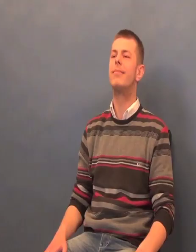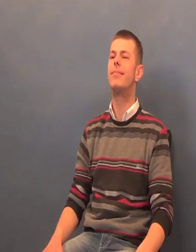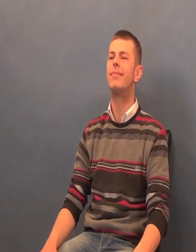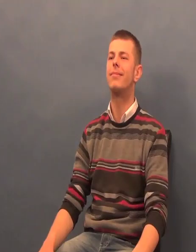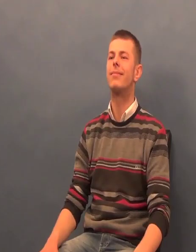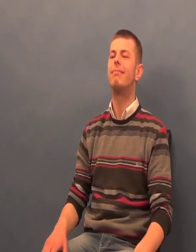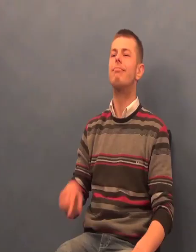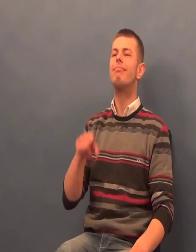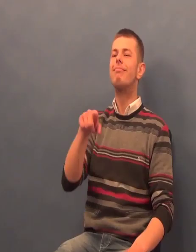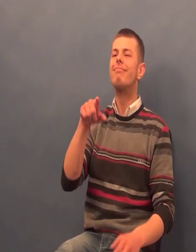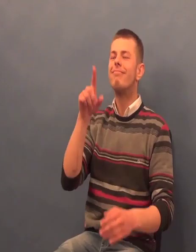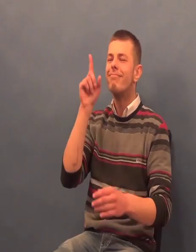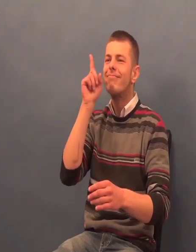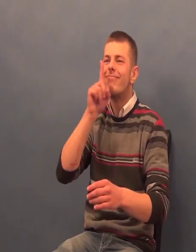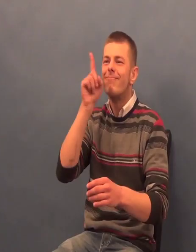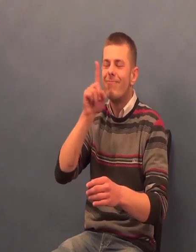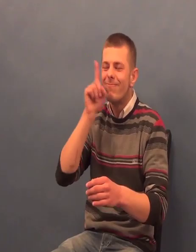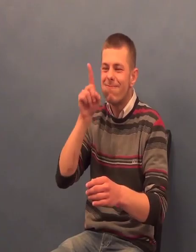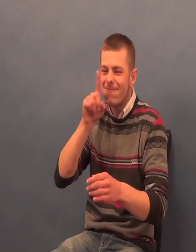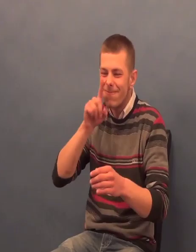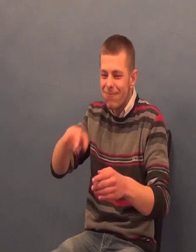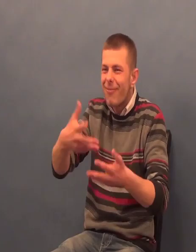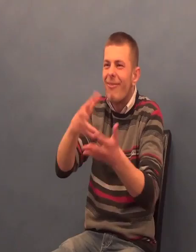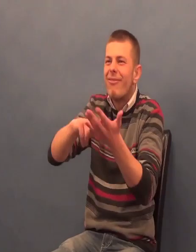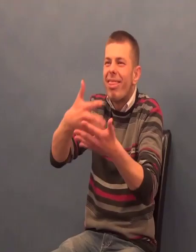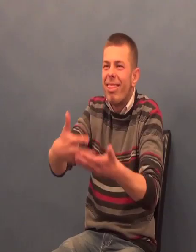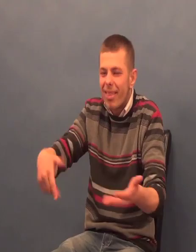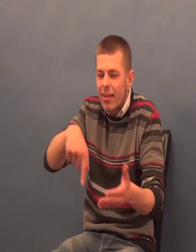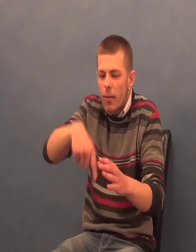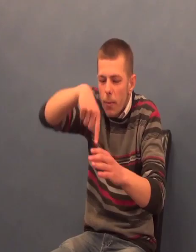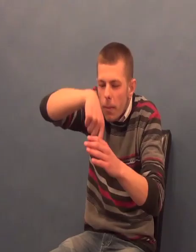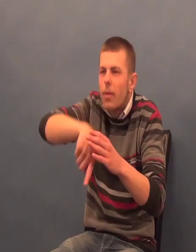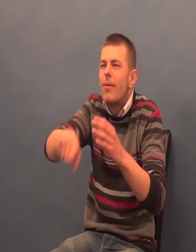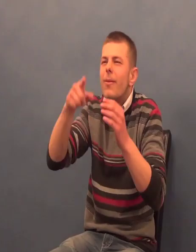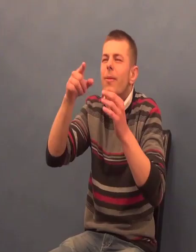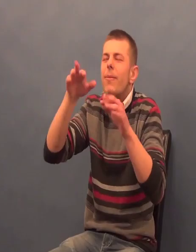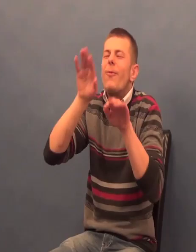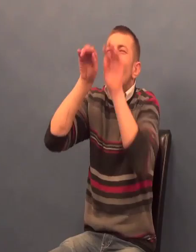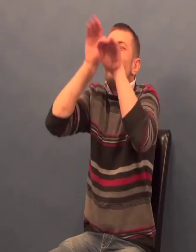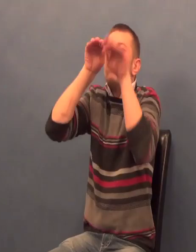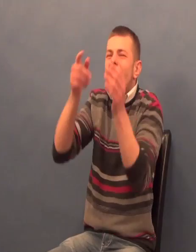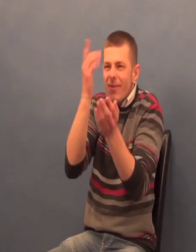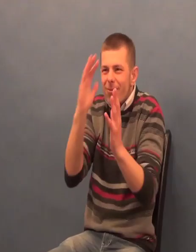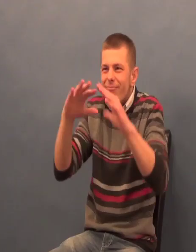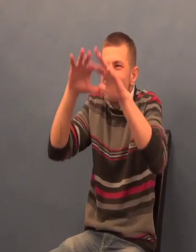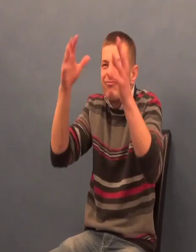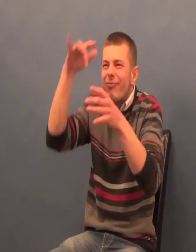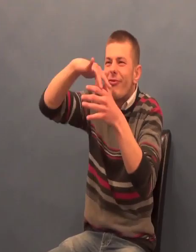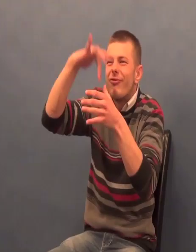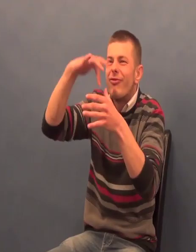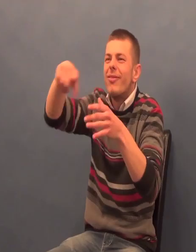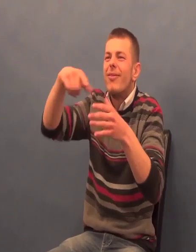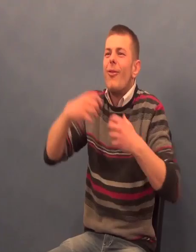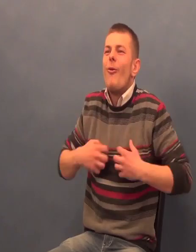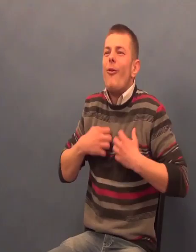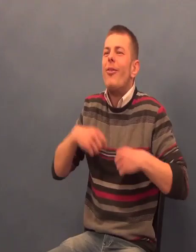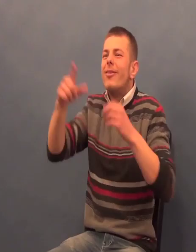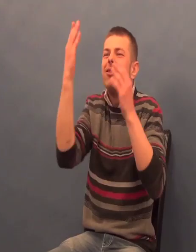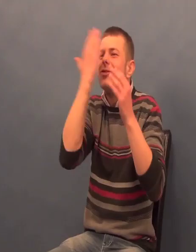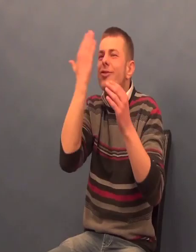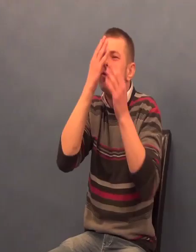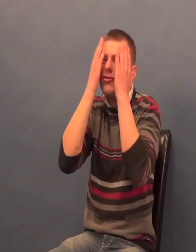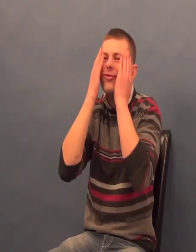Ten chłopak... wiesz, w ziemi jest kopiec, a w kopcu jest tunel i tam żyje takie czarne zwierzątko.